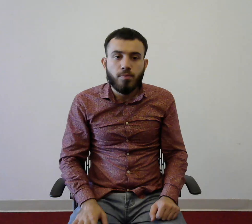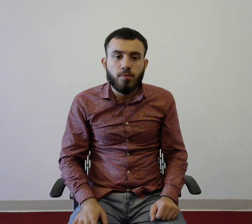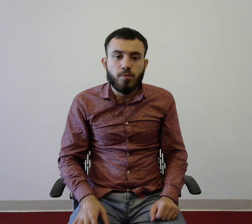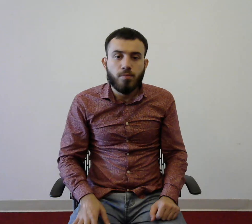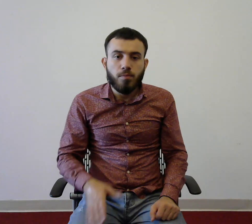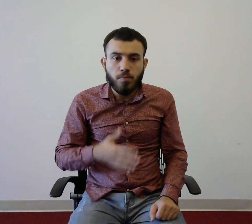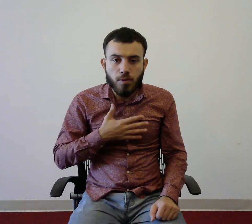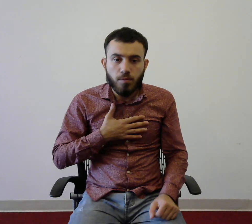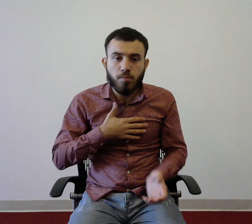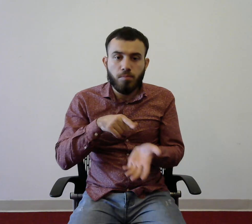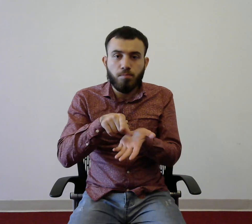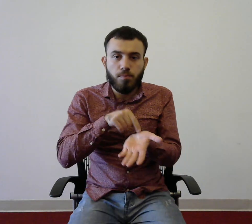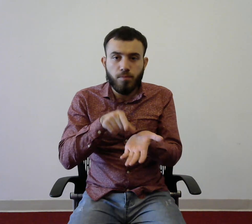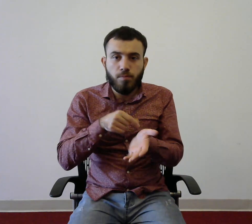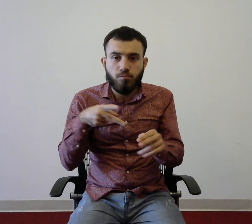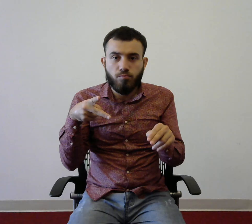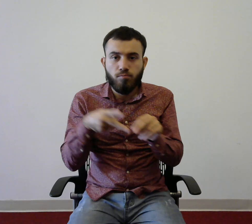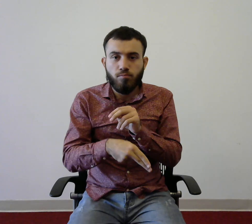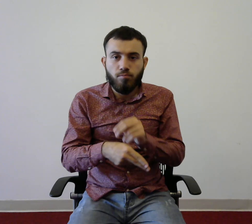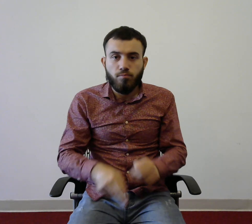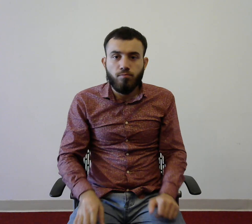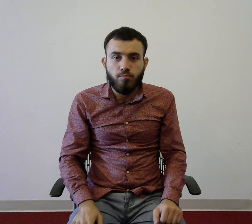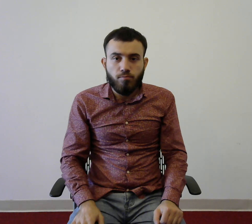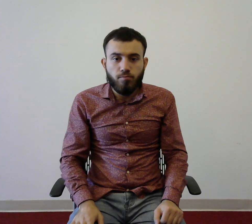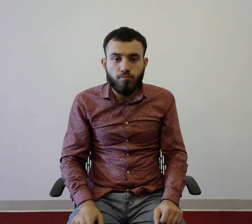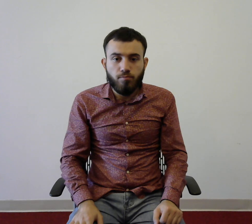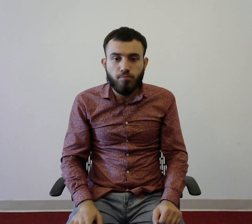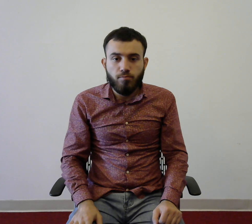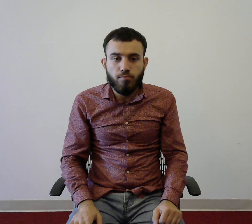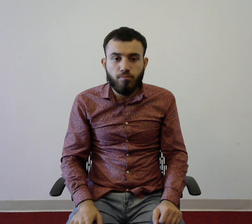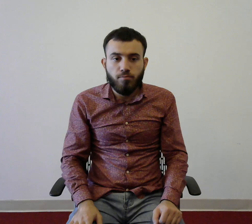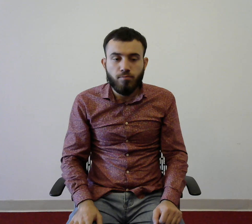Mənim pensiyamı kəsiblər